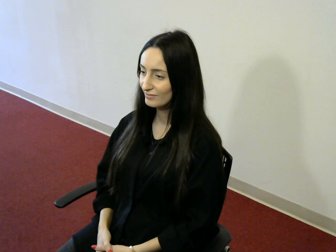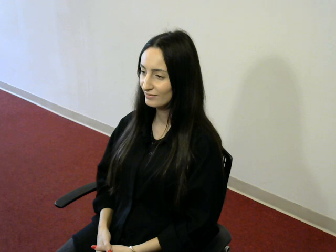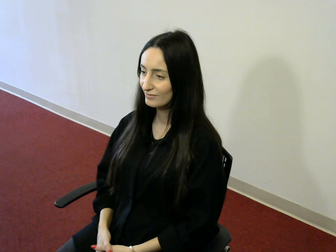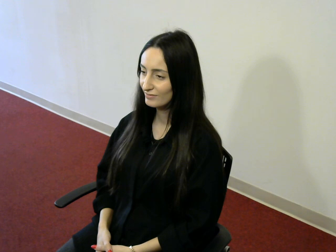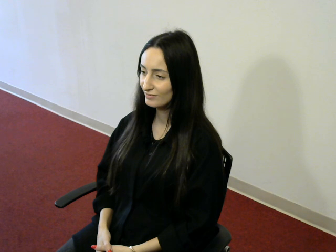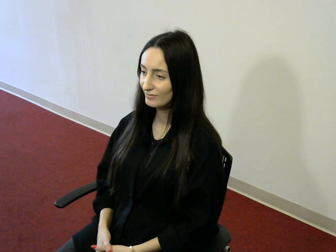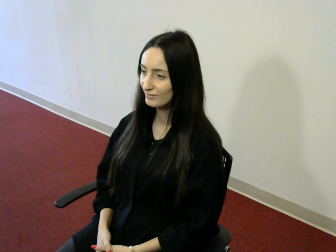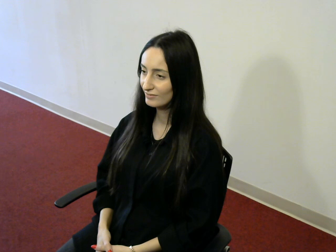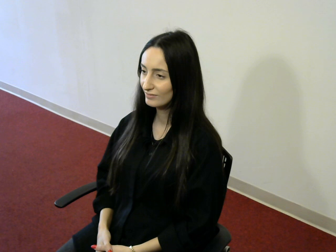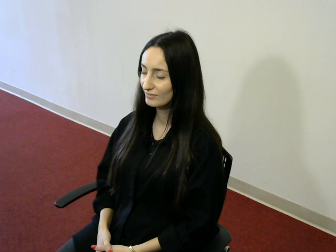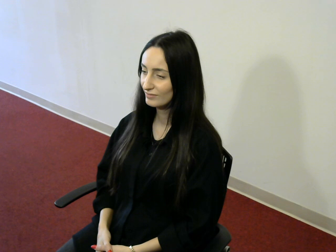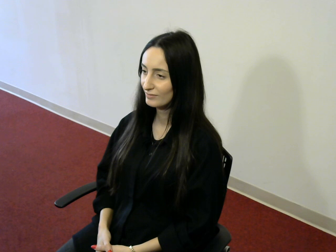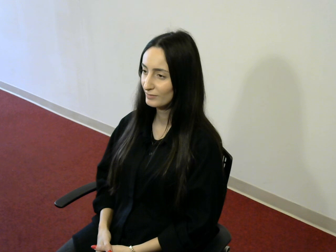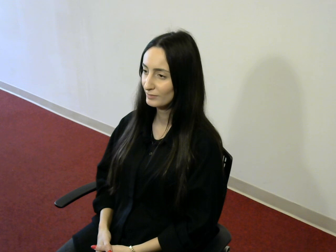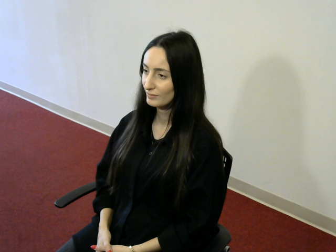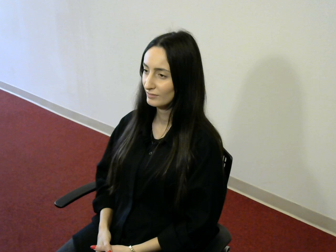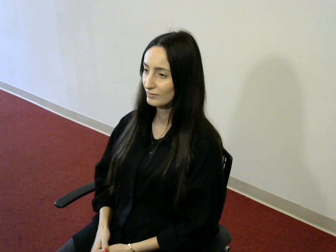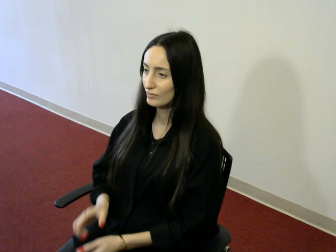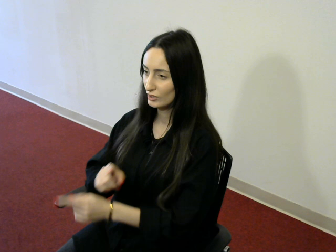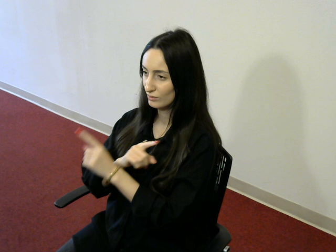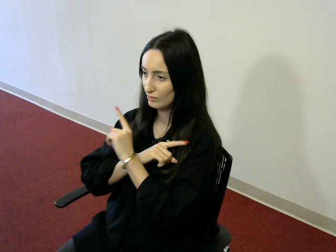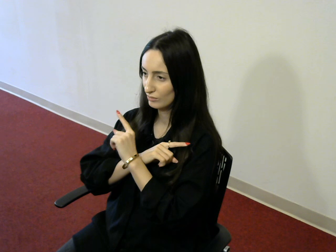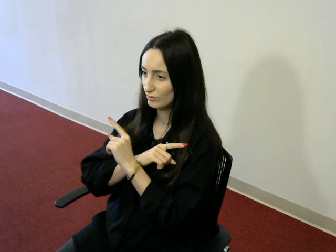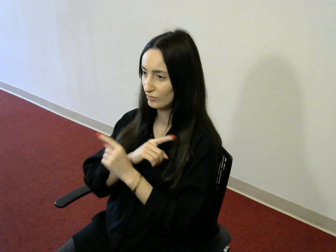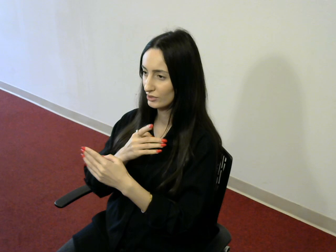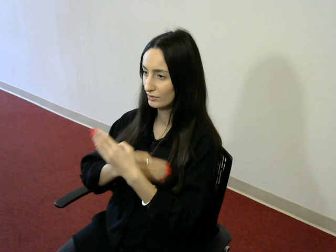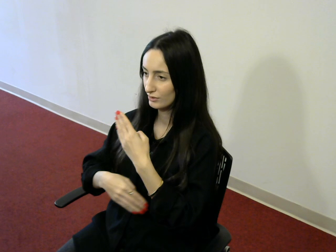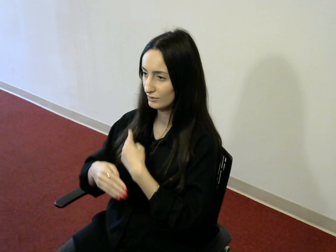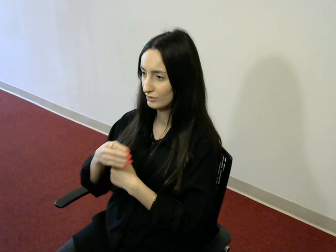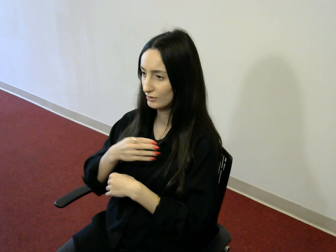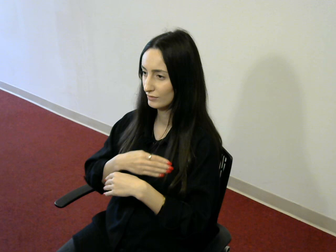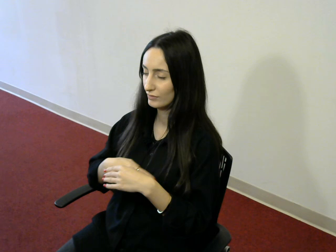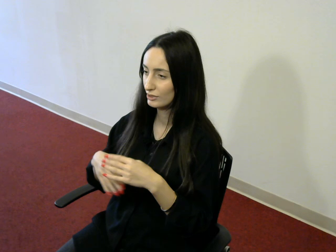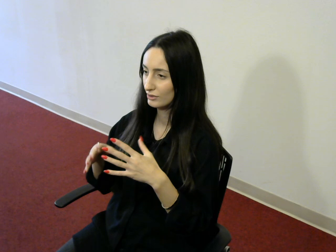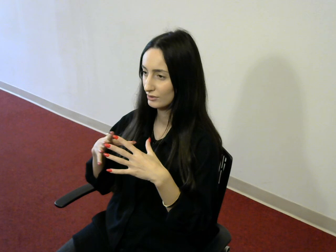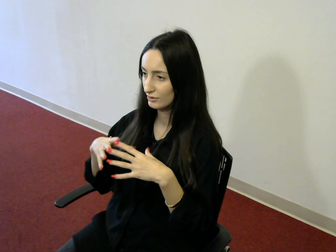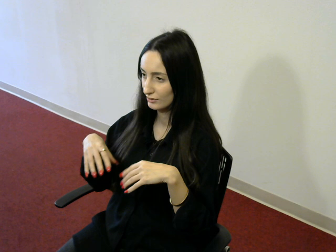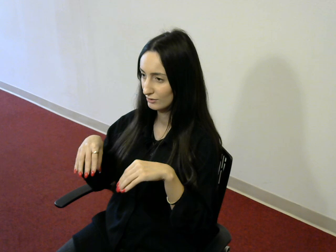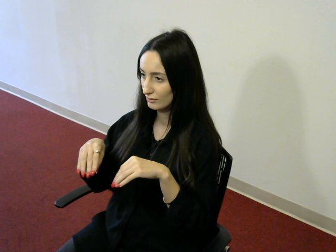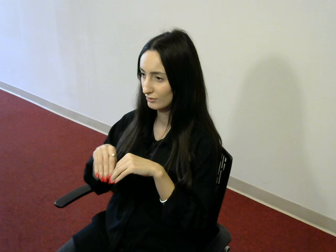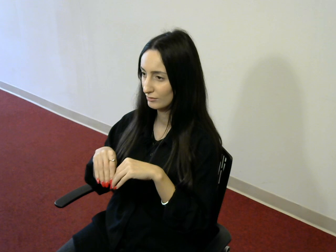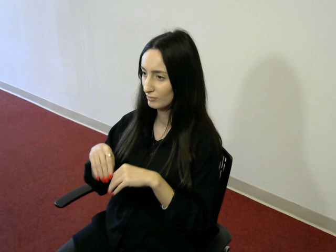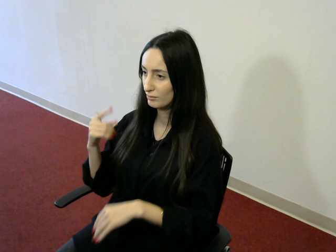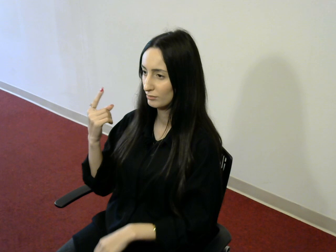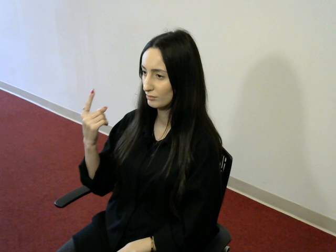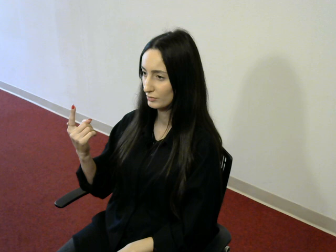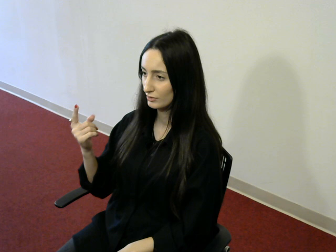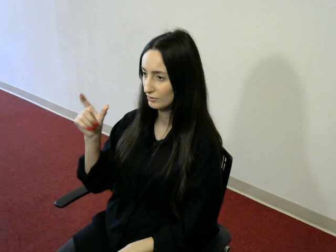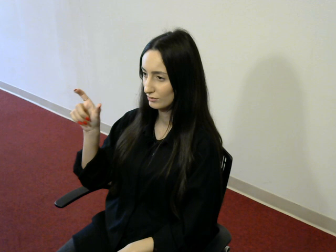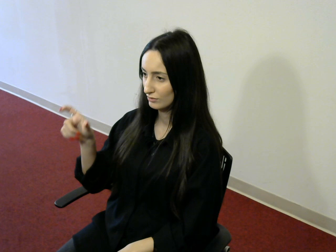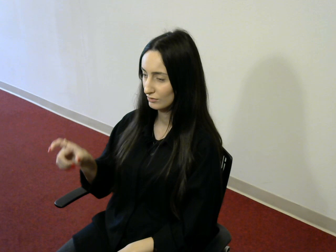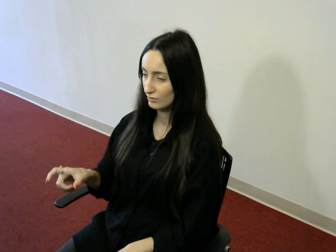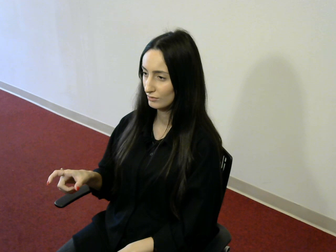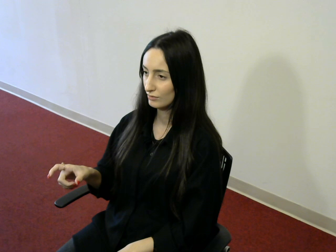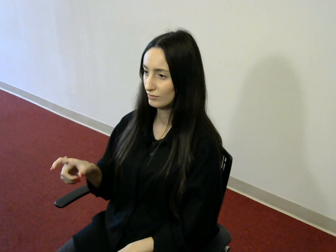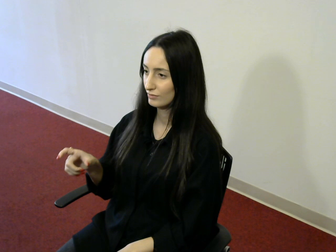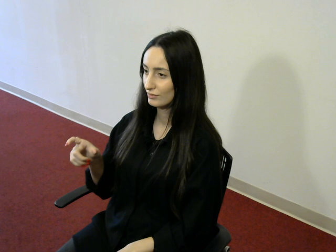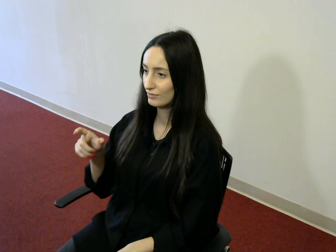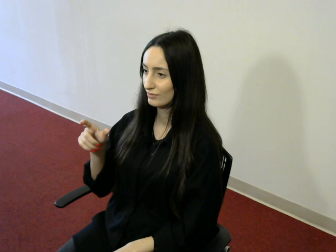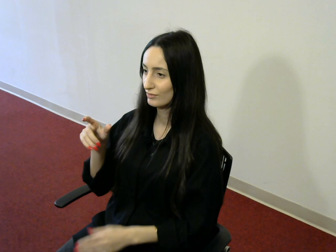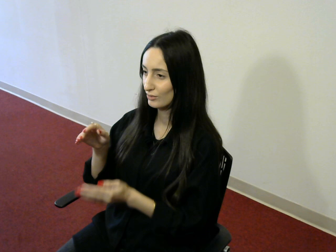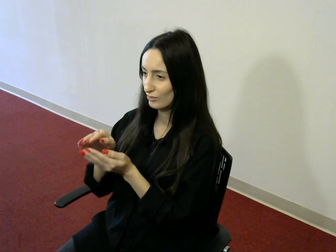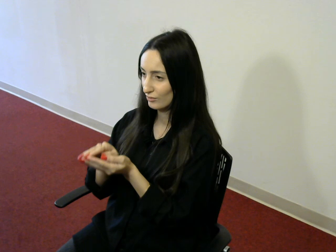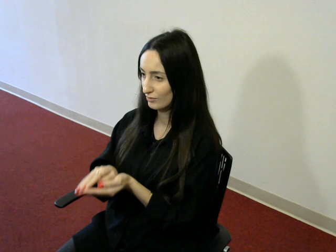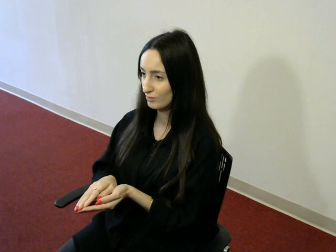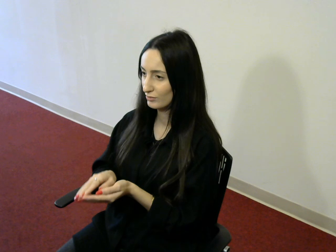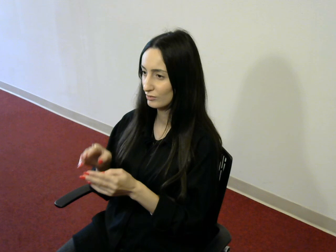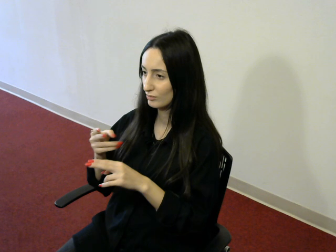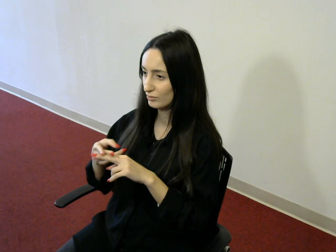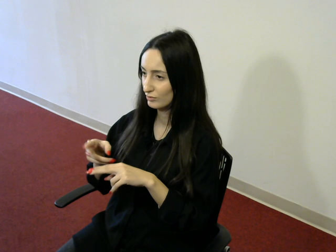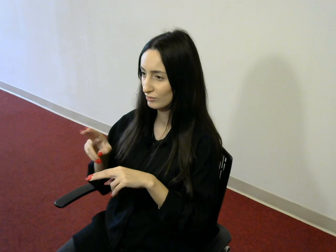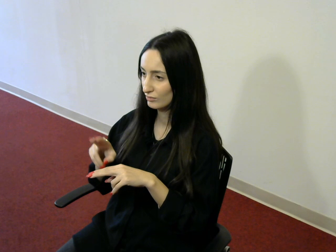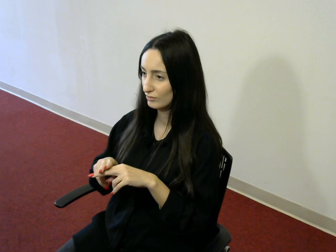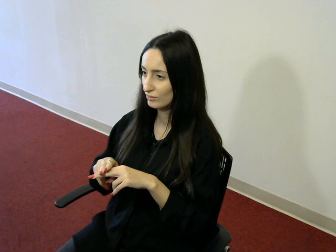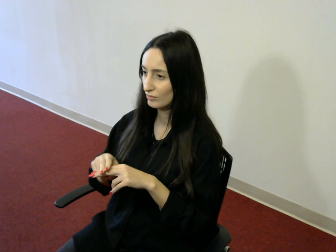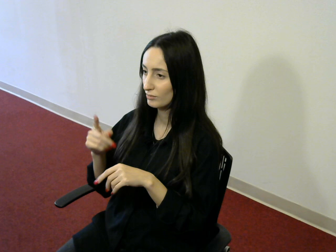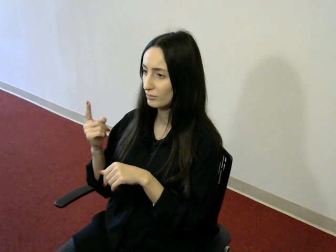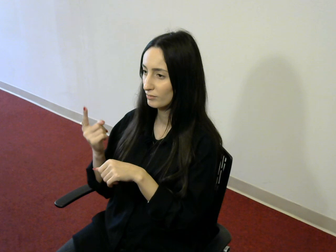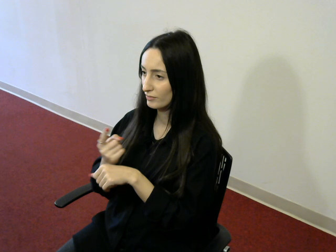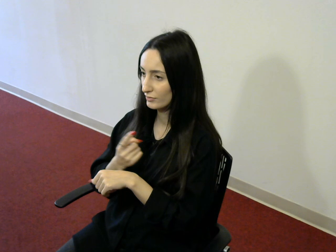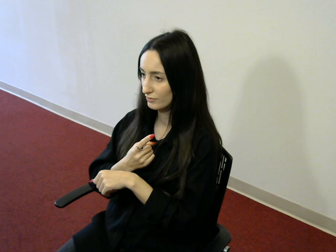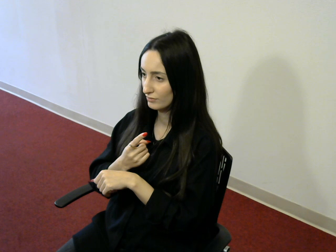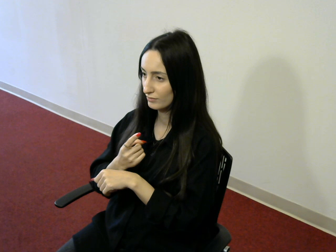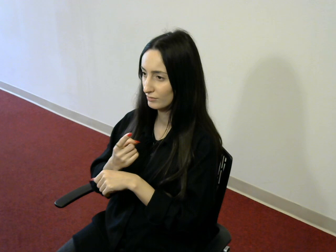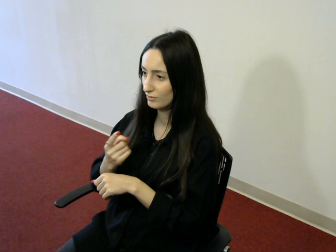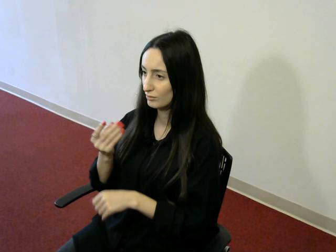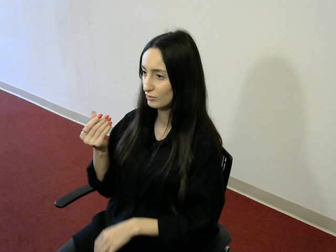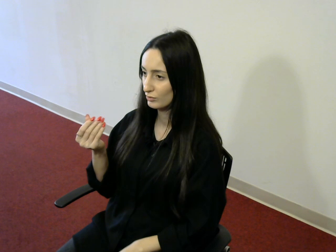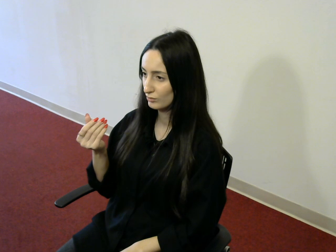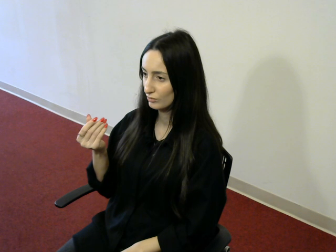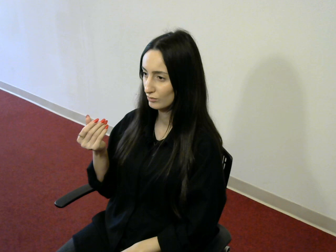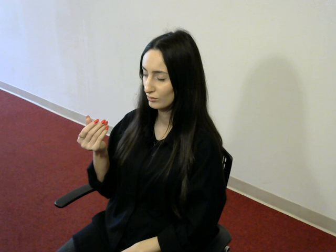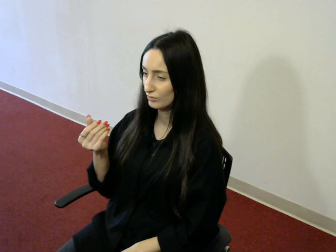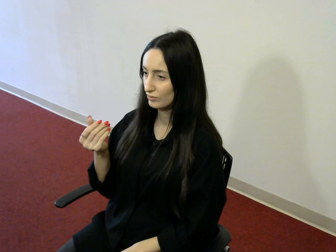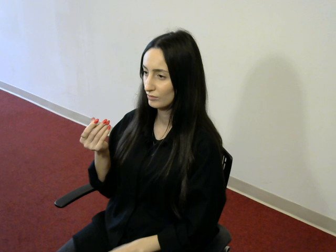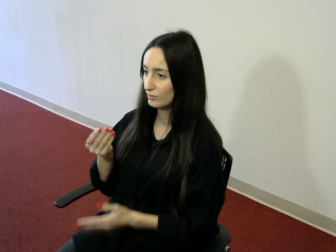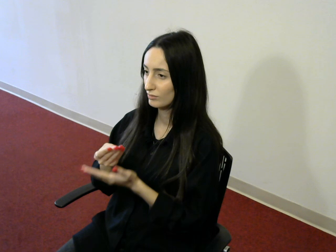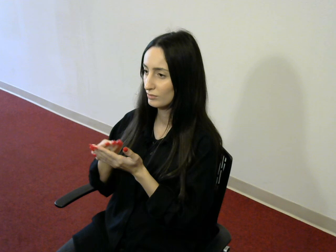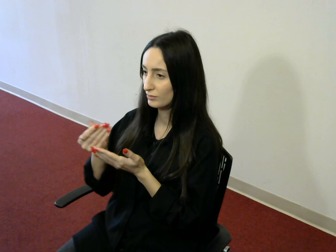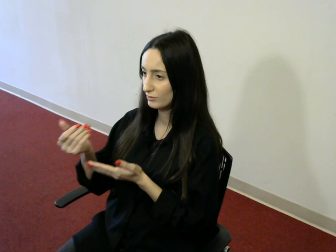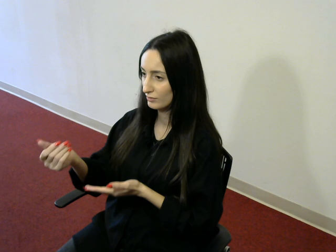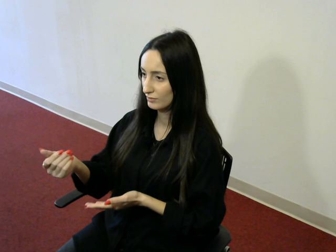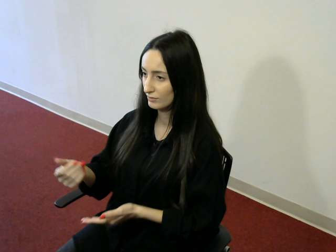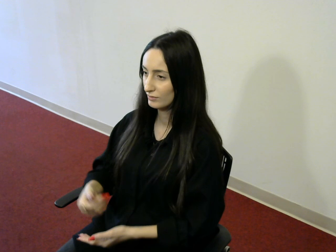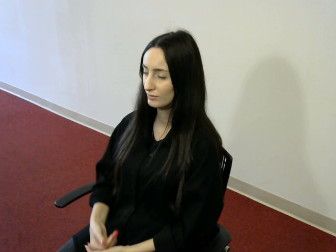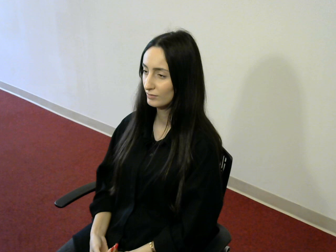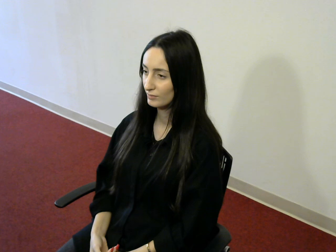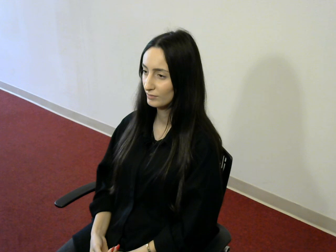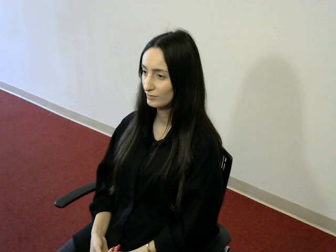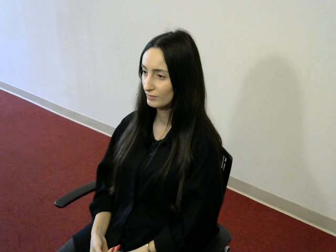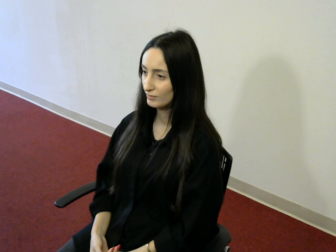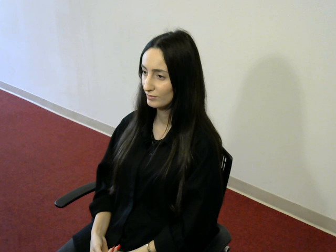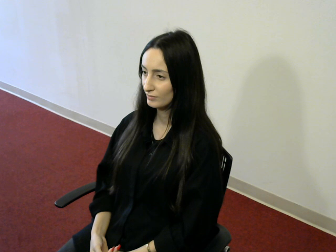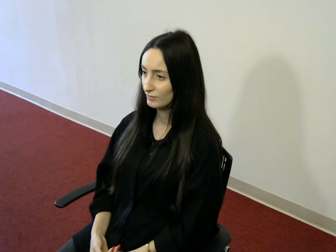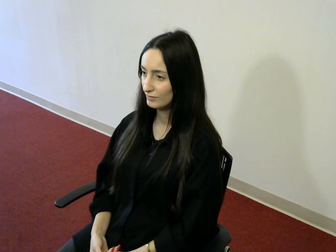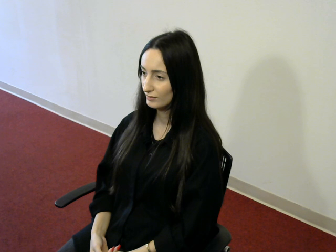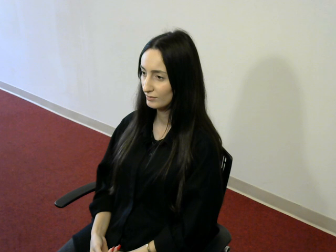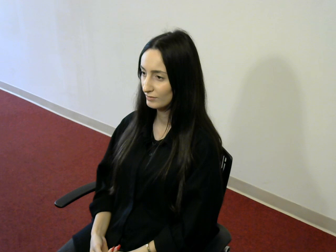Vəfat edən əlilin ailəsindən bir şəxsə dəfn üçün birdəfəlik müavinət ödənilir